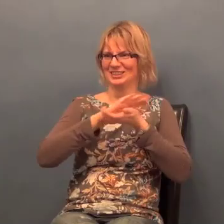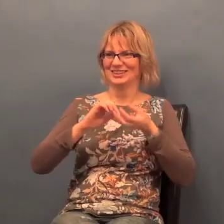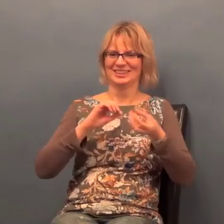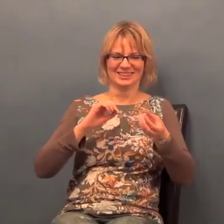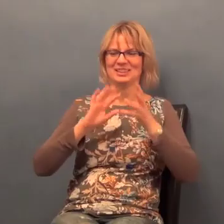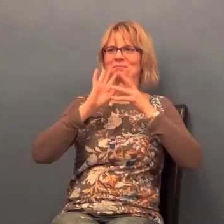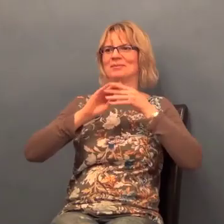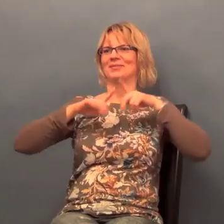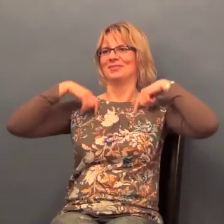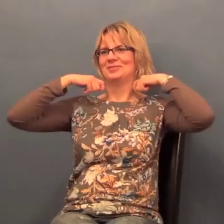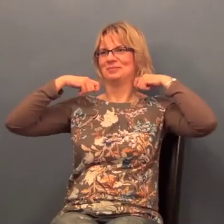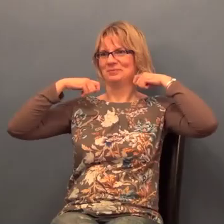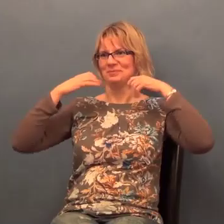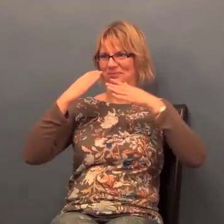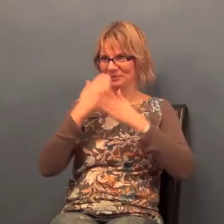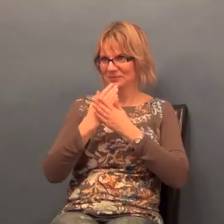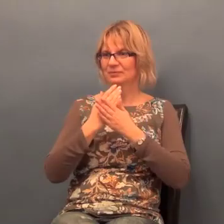Po odłożeniu gruszki zawiązał z powrotem chustę pod szyją.